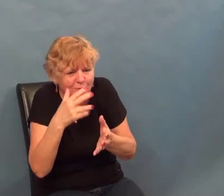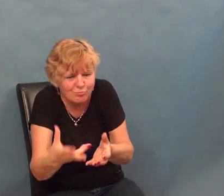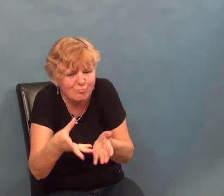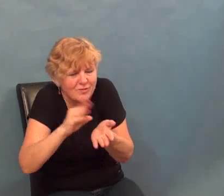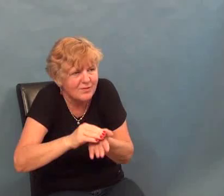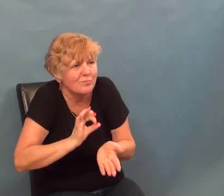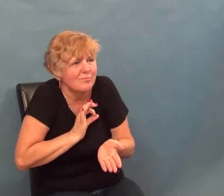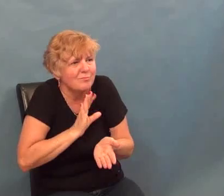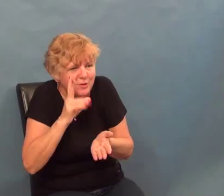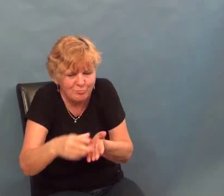To była jego żaba.